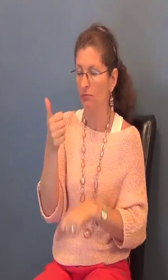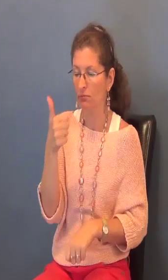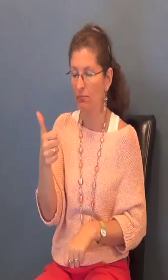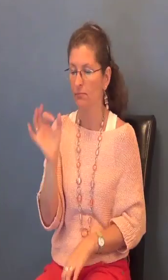Okej?